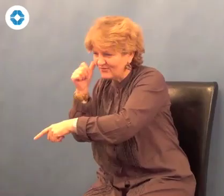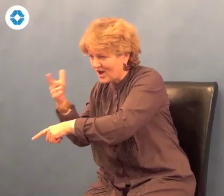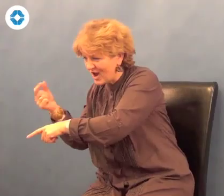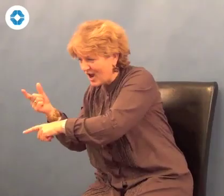Drugie.